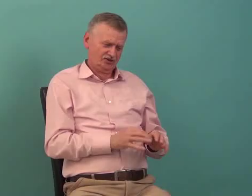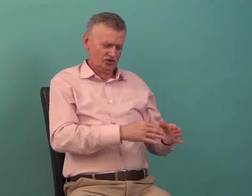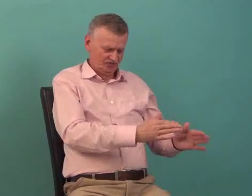Drugi kosz.